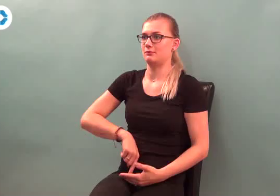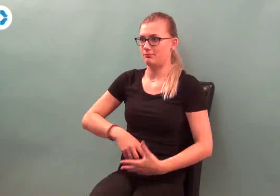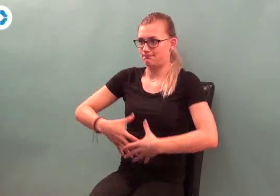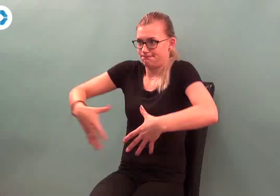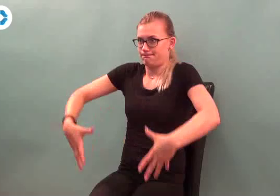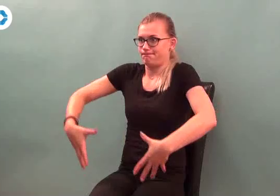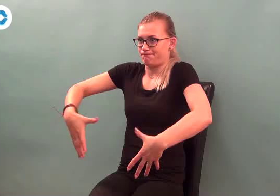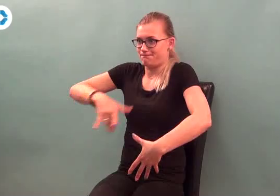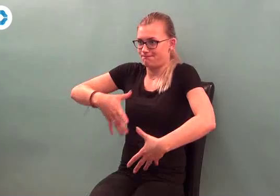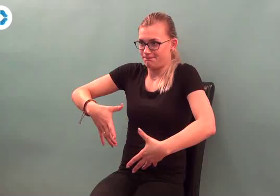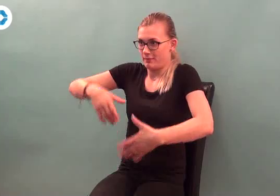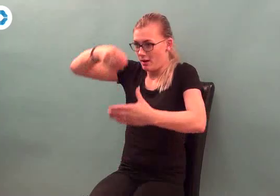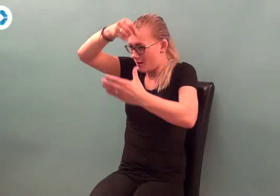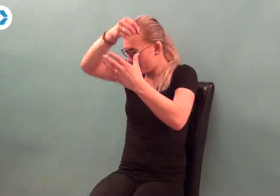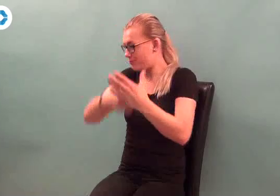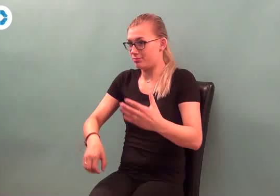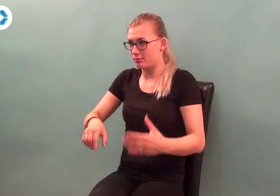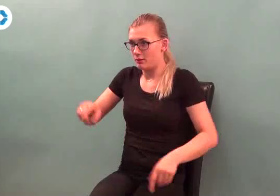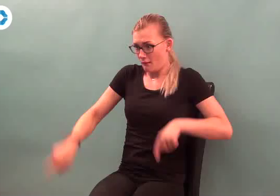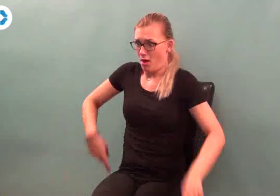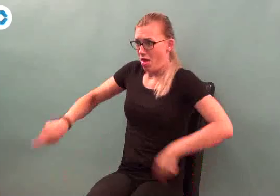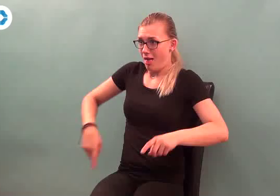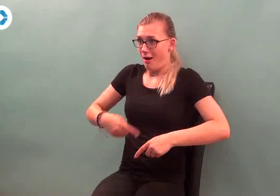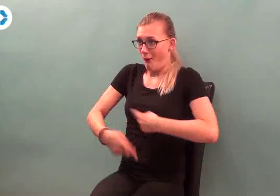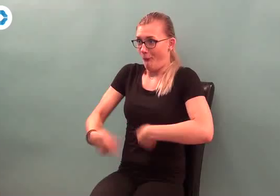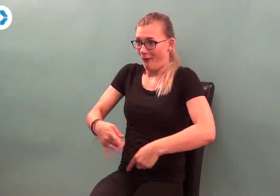Ma gruby, okrągły brzuch i spada na dół, a potem toczy się szybko.